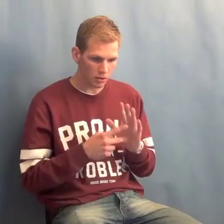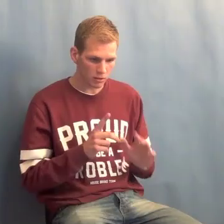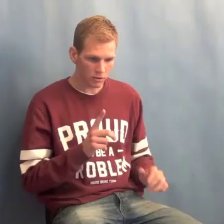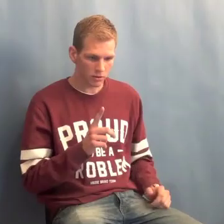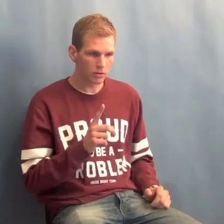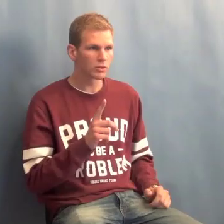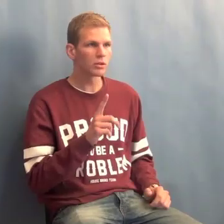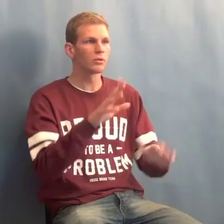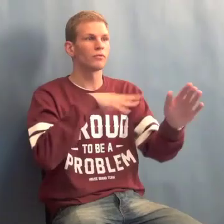Poczekaj, wolne mam...